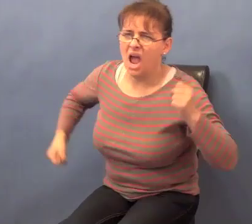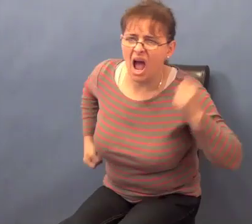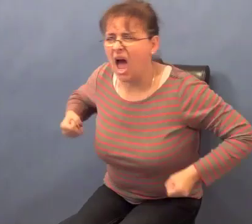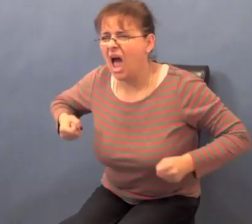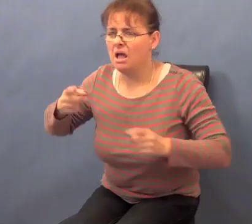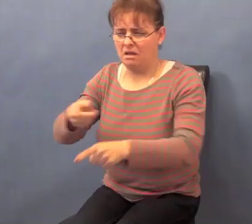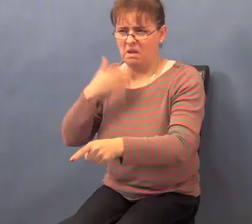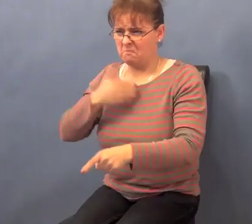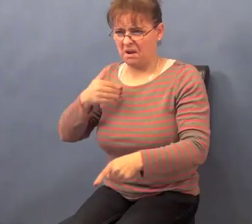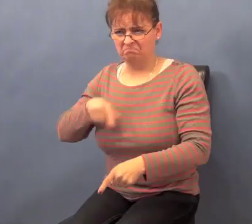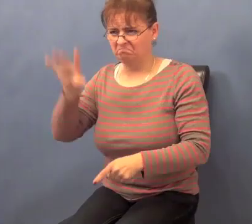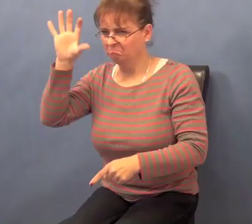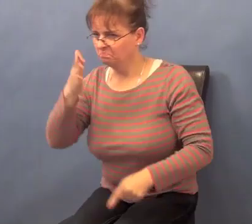Bieg do samochodu - nie ma tego w Polsce.